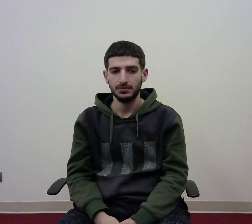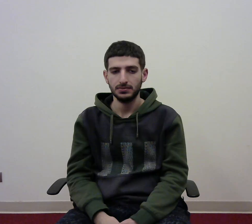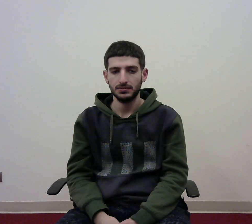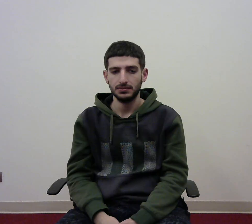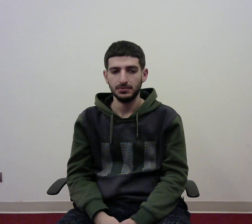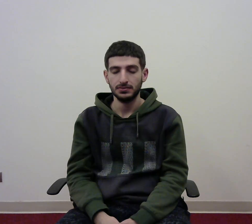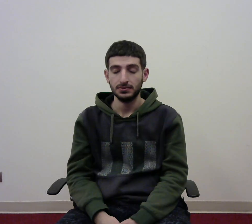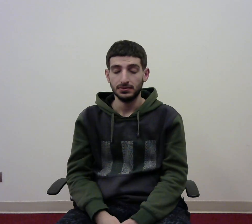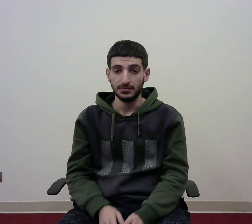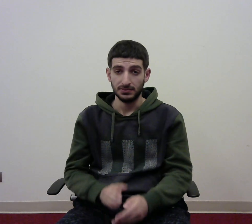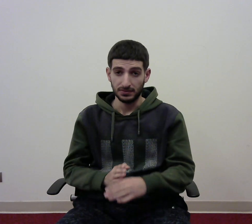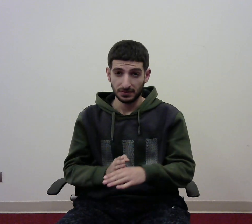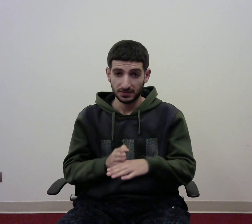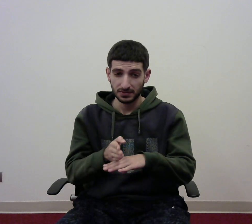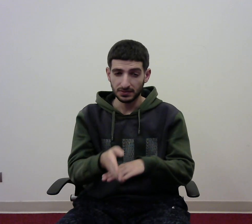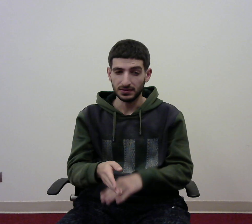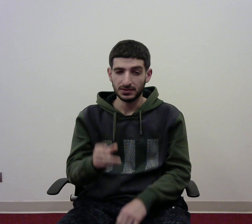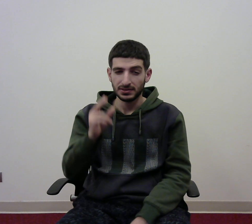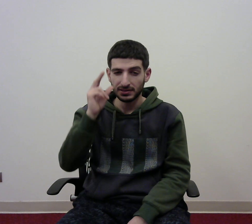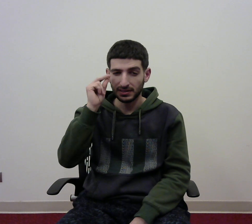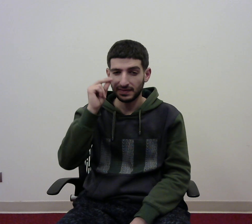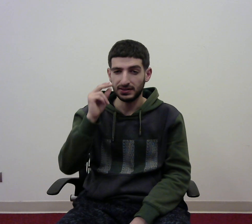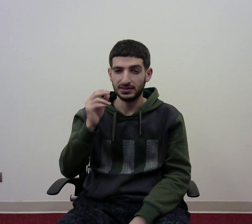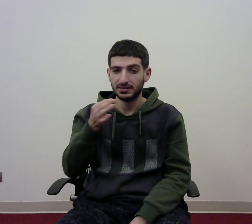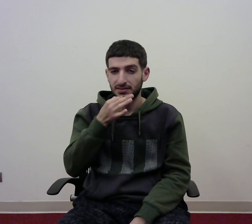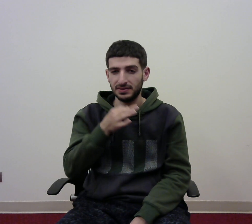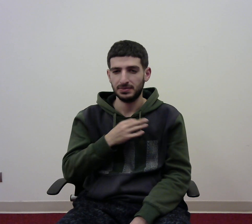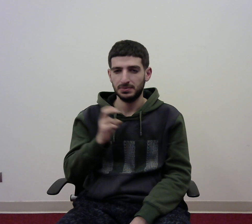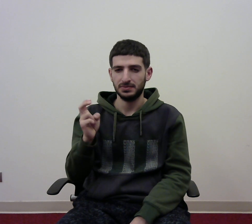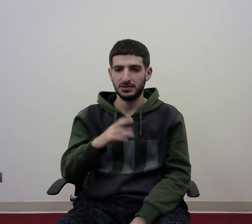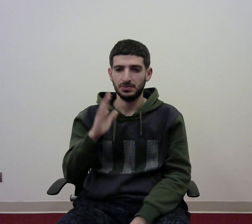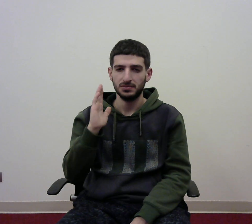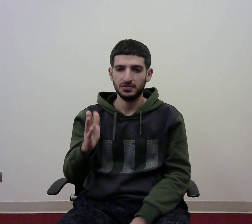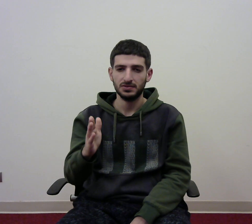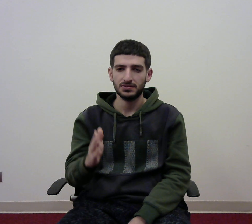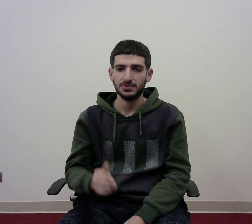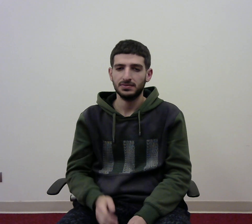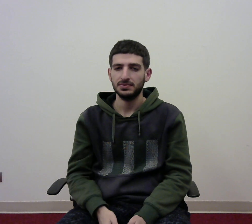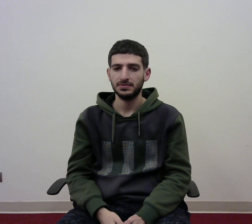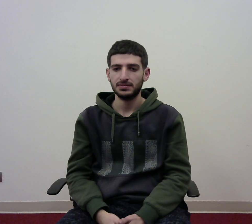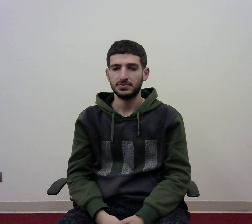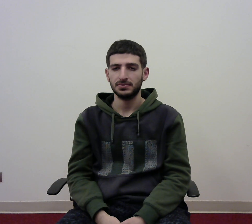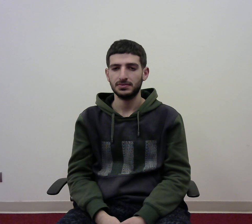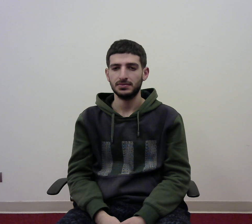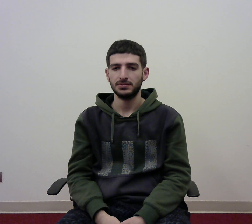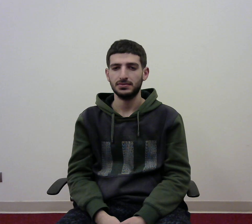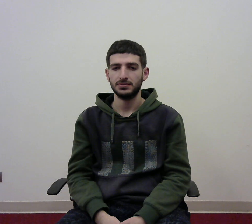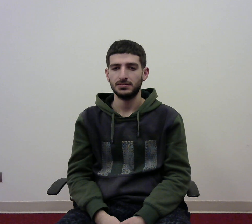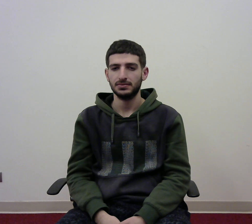Müraciətimə nə vaxt cavab gələcək?